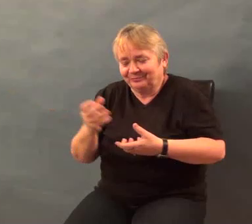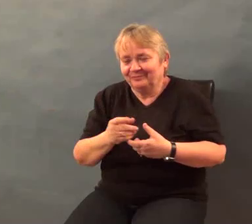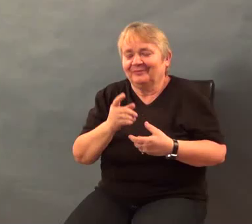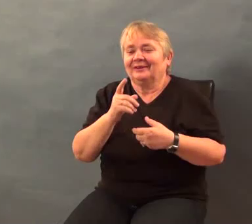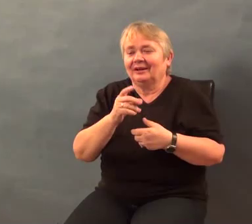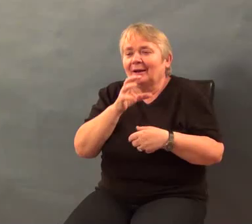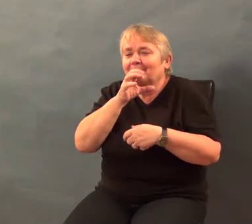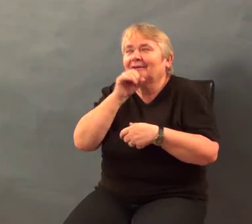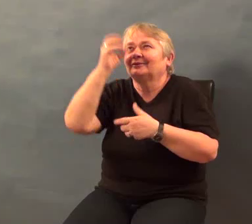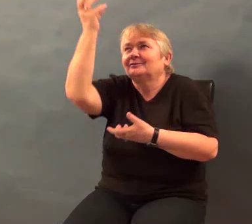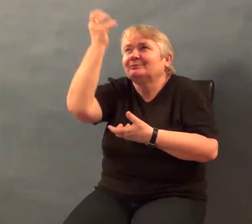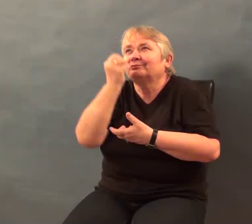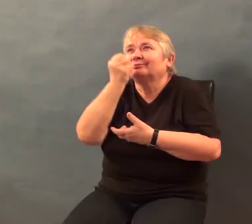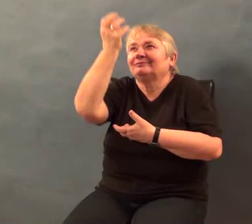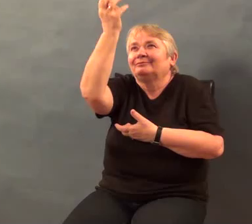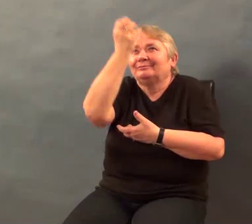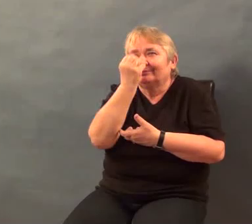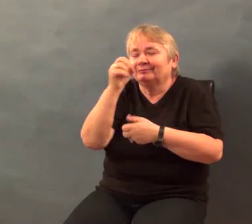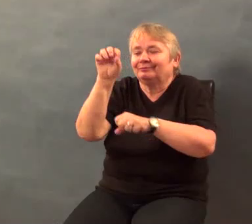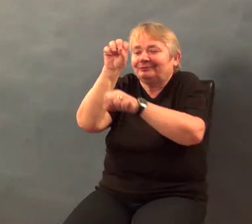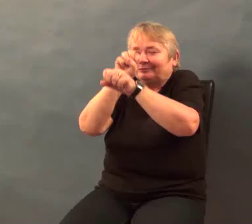Pan zrywa gruszki i schodzi po drabinie na dół.